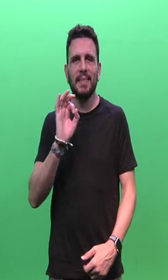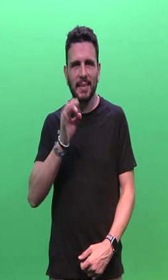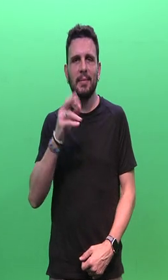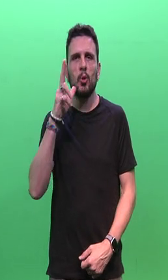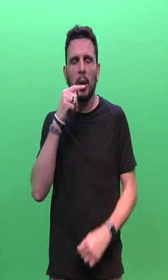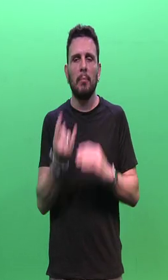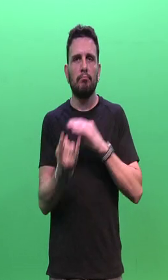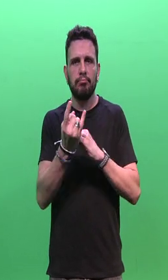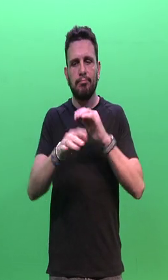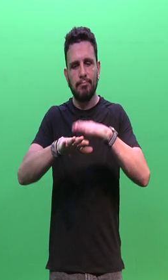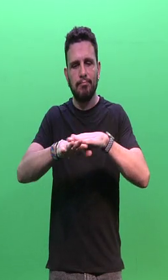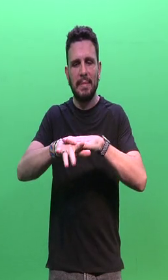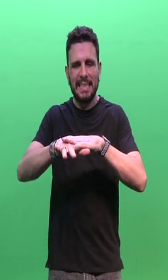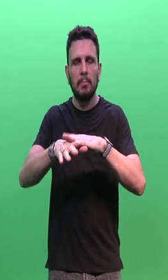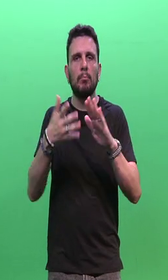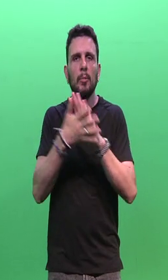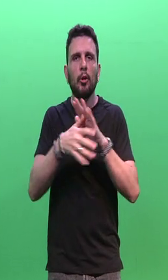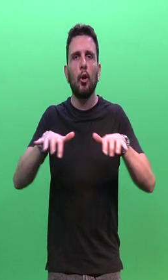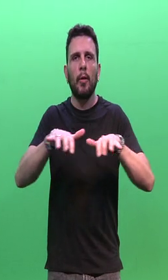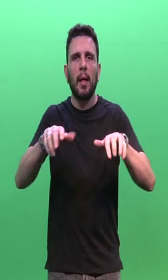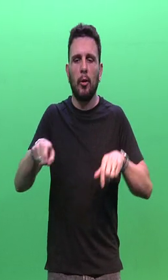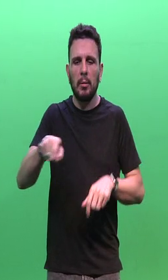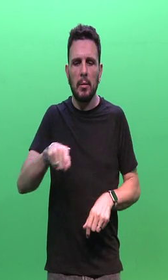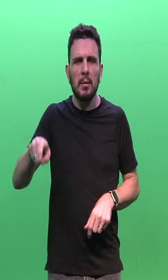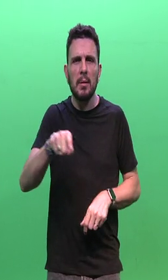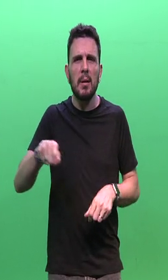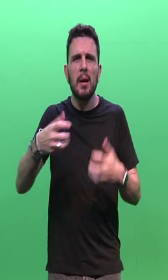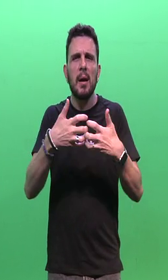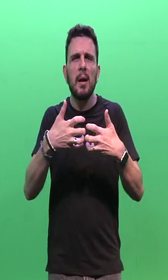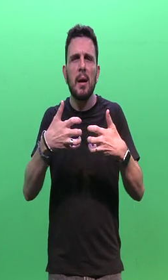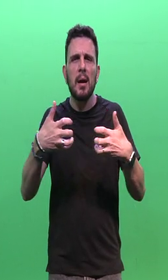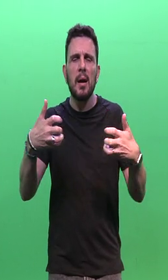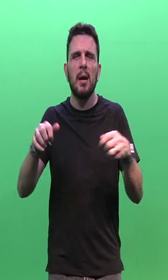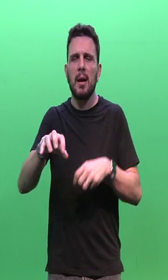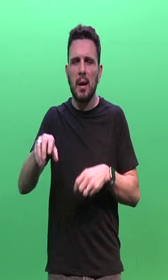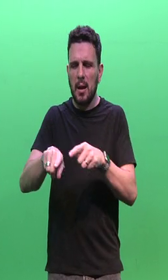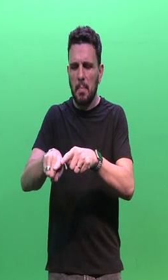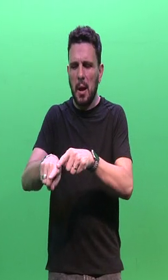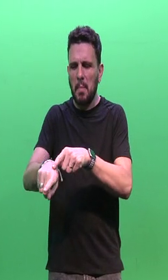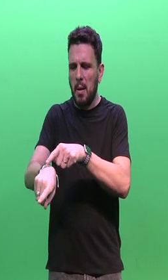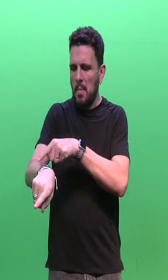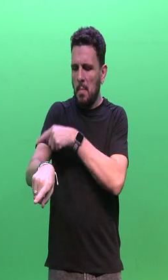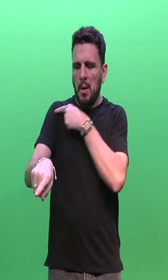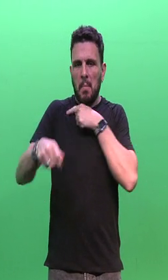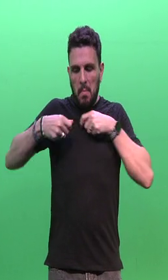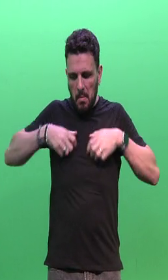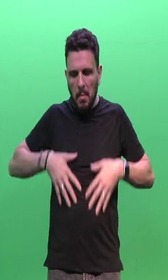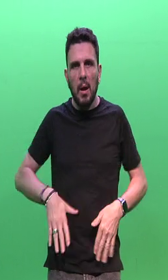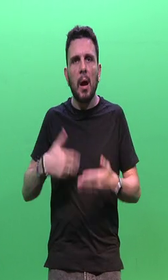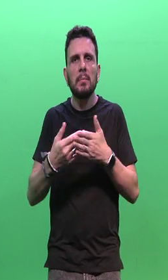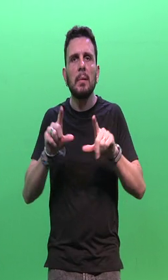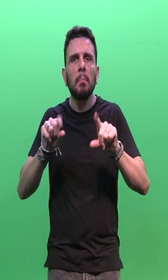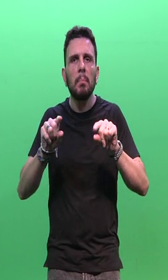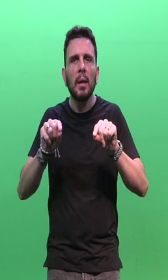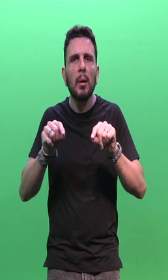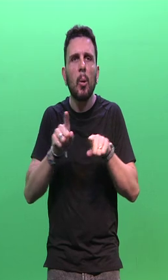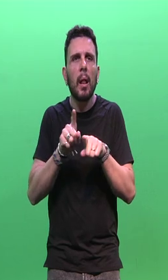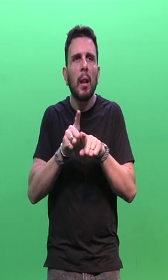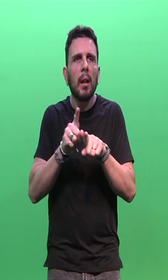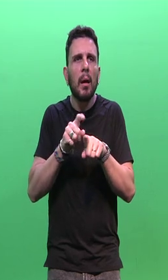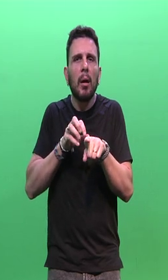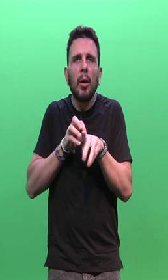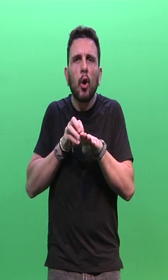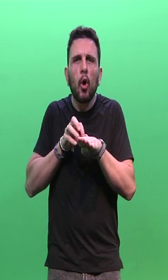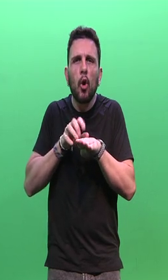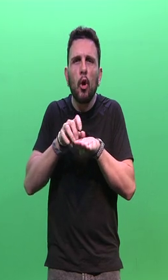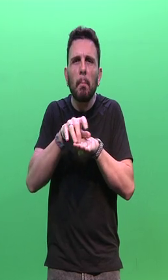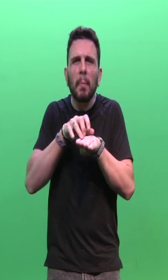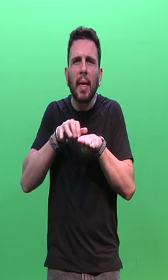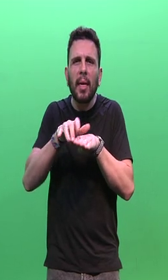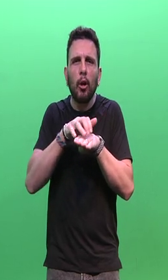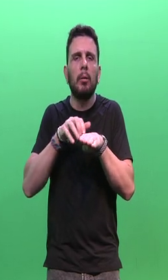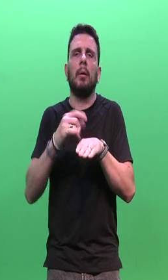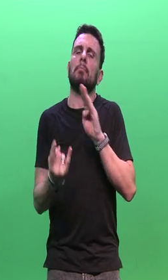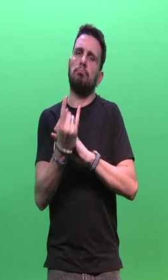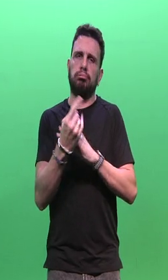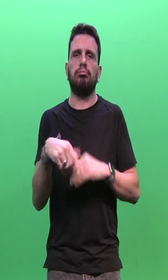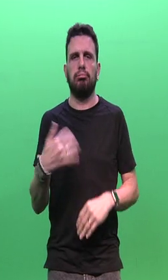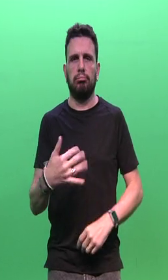Sí, em fan mal la mà, els dits de la mà dreta, perquè passo moltes hores amb l'ordinador, amb el teclat i el ratolí. El dolor em puja de la punta del dit i baixa fins al peu, sento com un formigueig, uf.